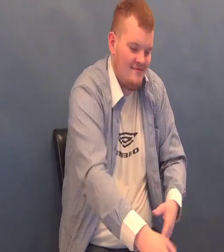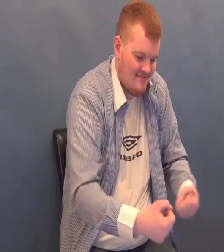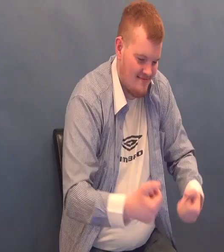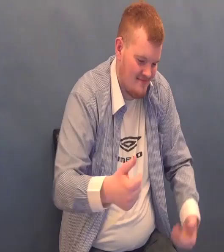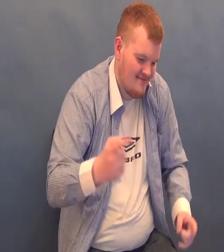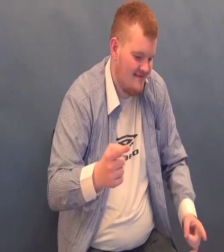Może na to trzeba uważać.